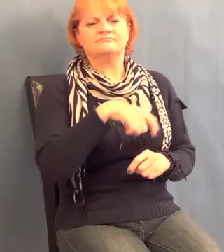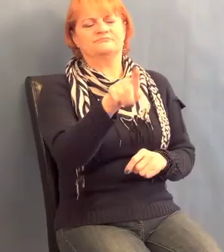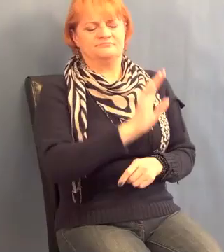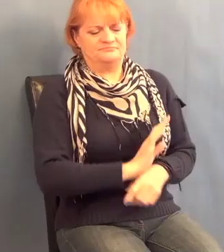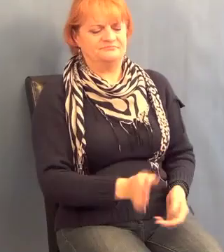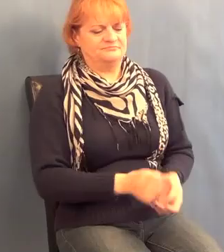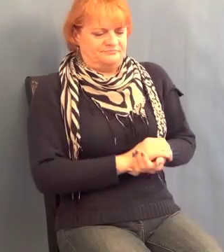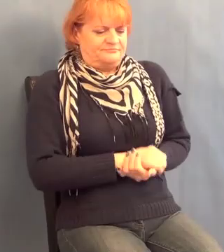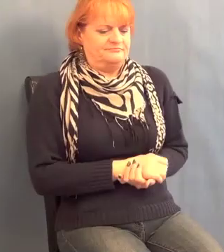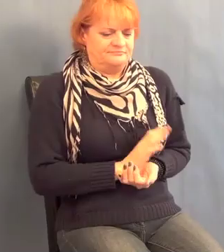Nie wolno wchodzić.